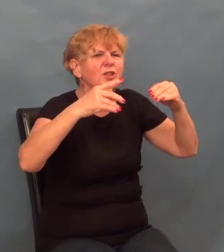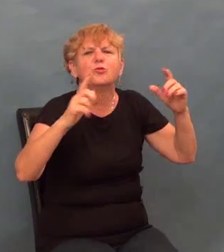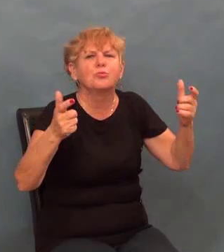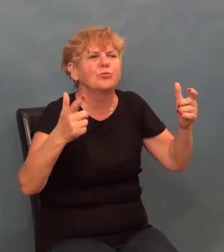Co się stało?